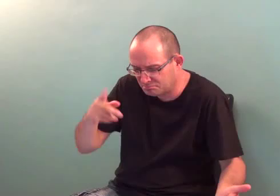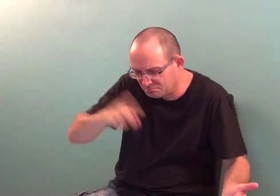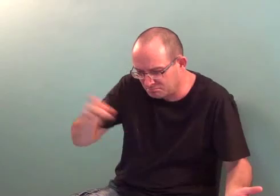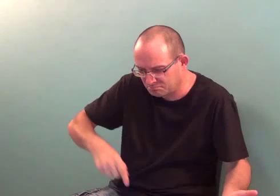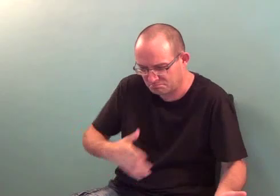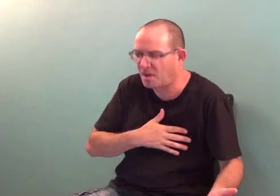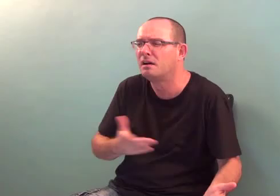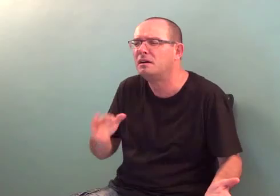Wszystkie dni mam wolne.